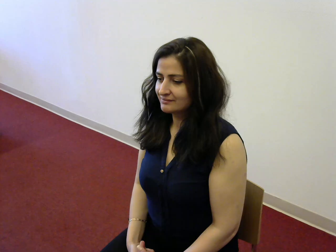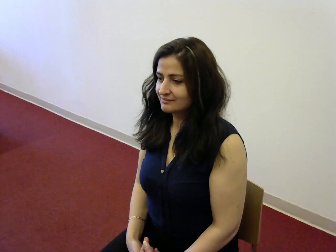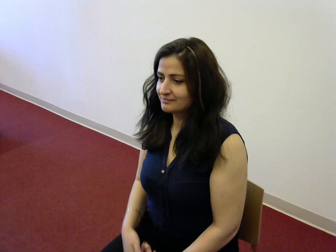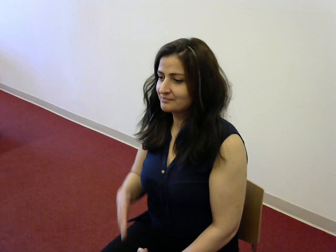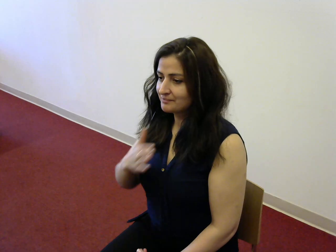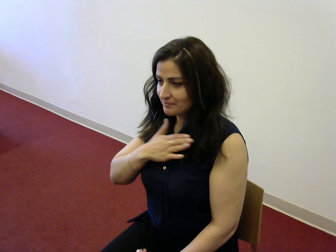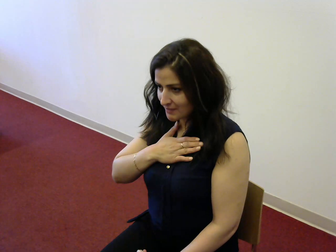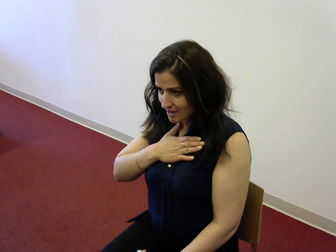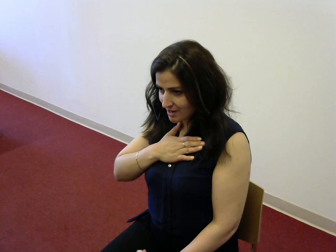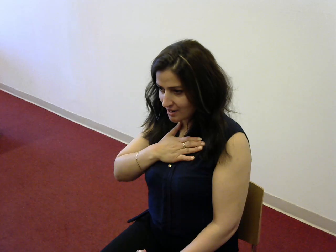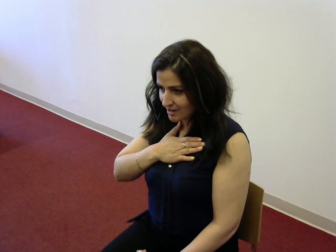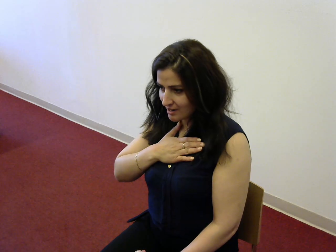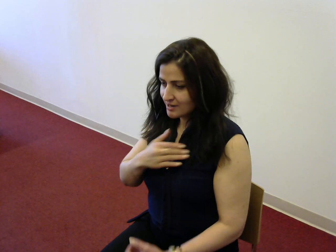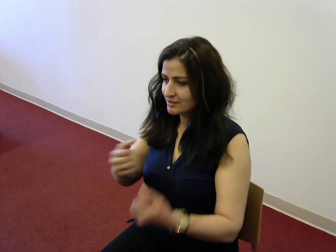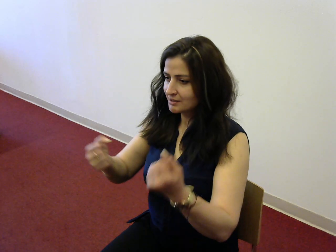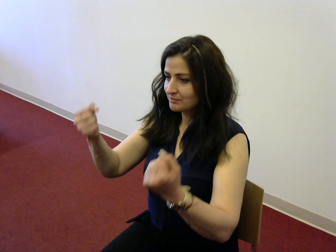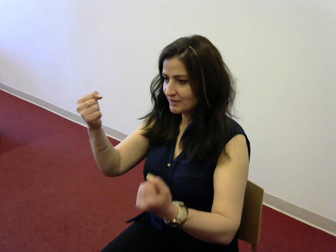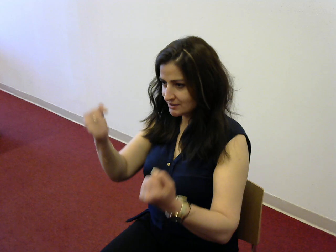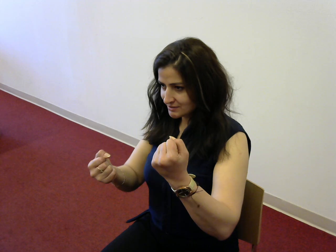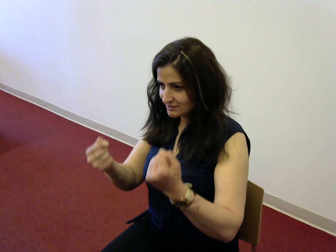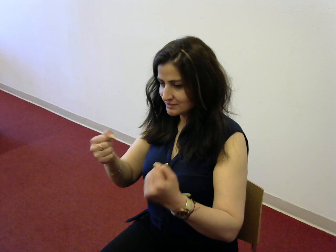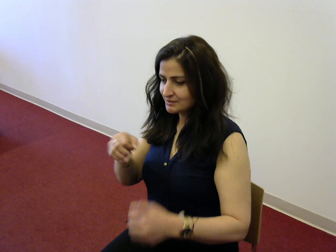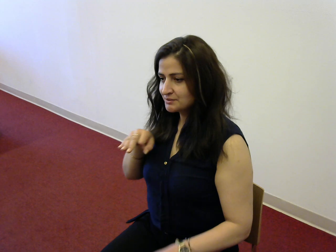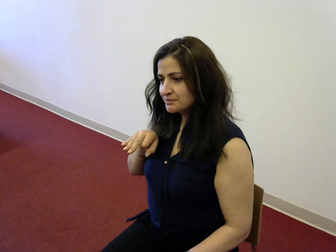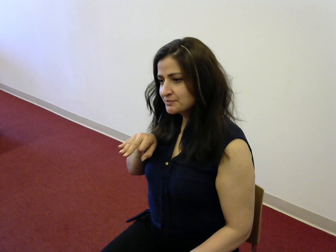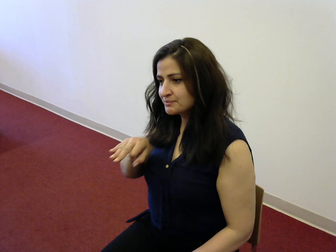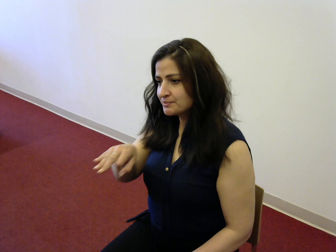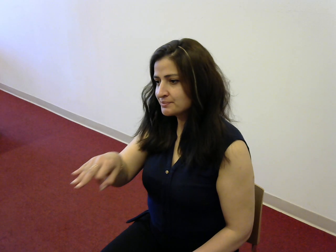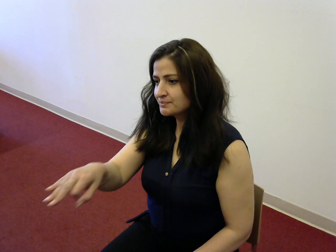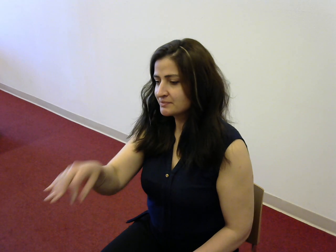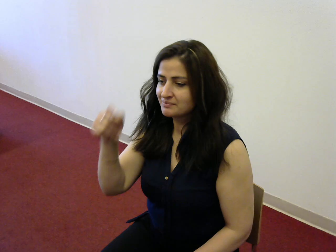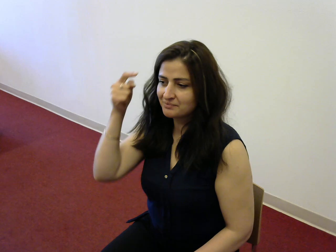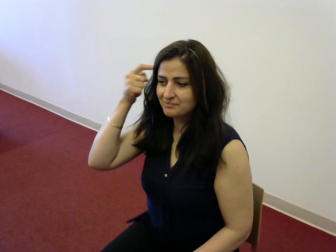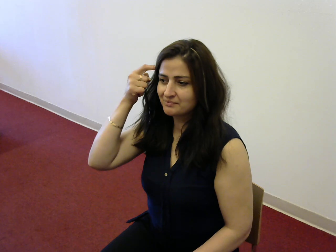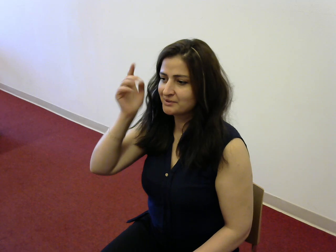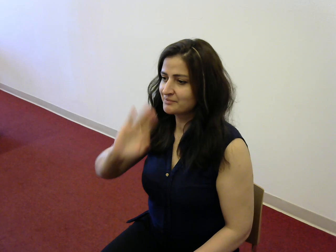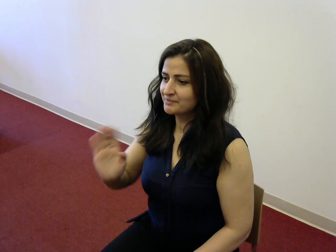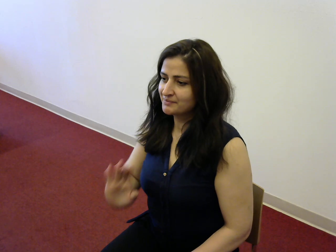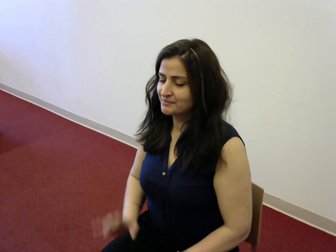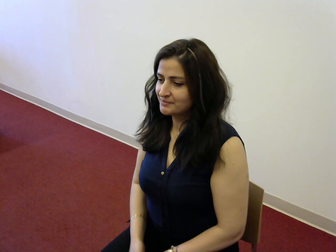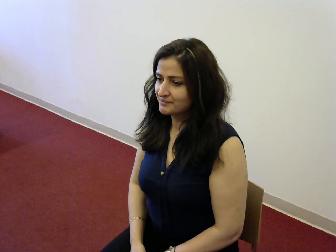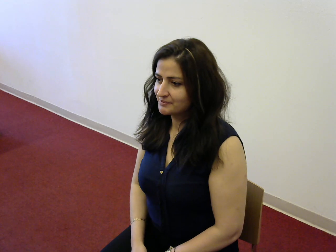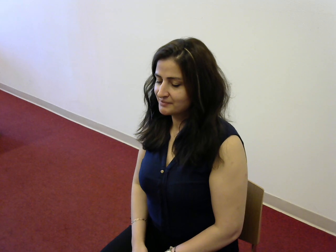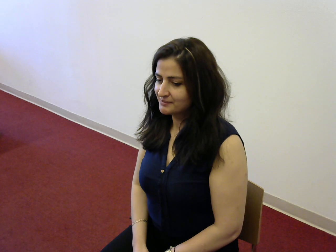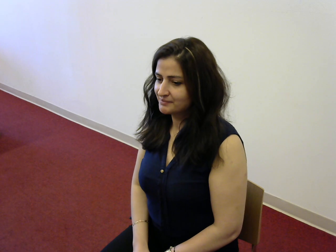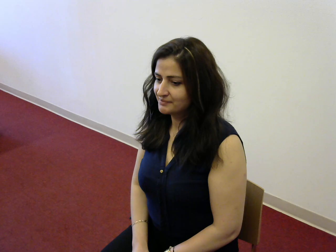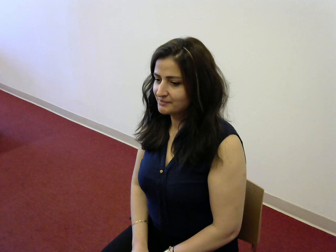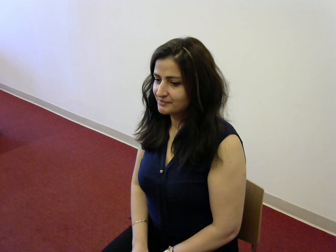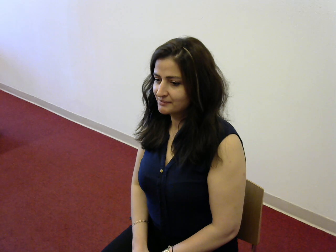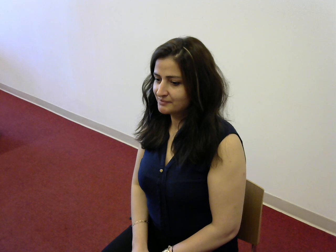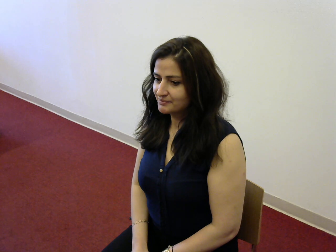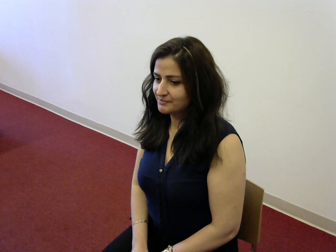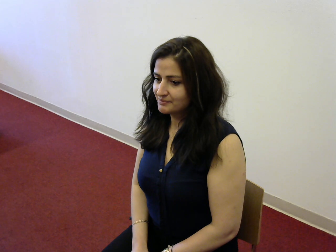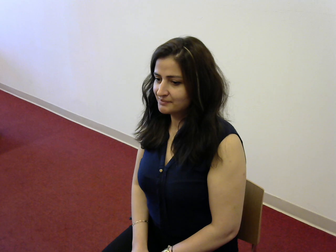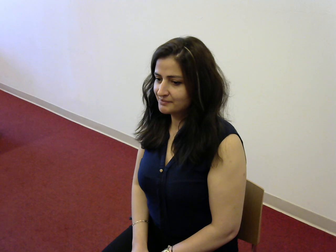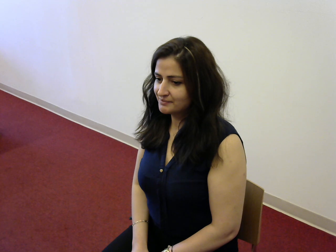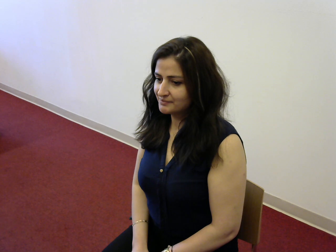Mən avtomobil sürə bilmirəm